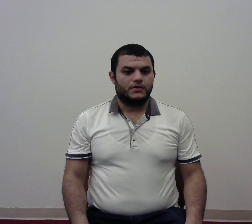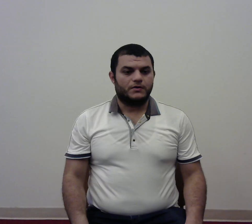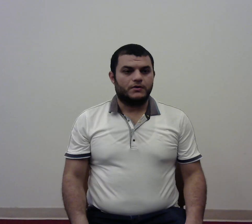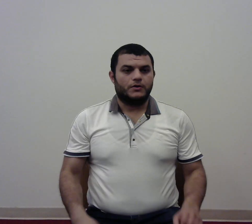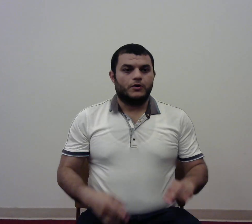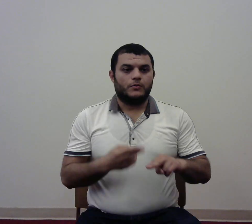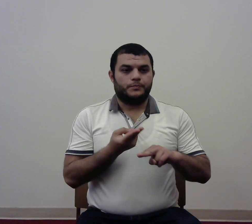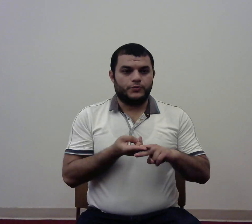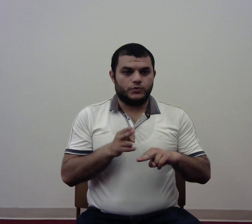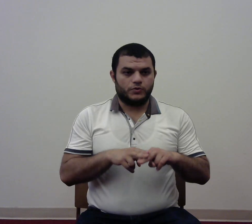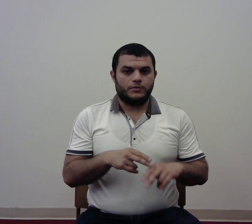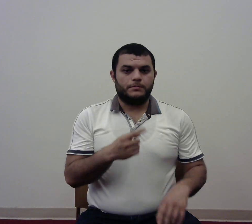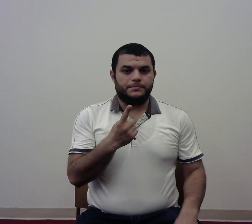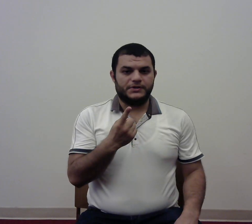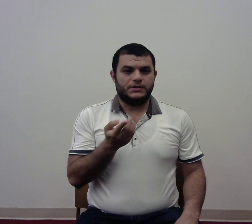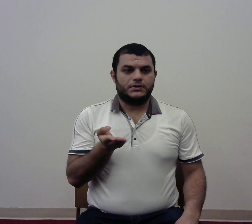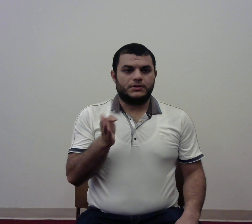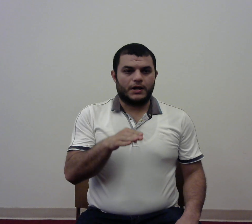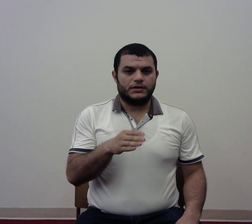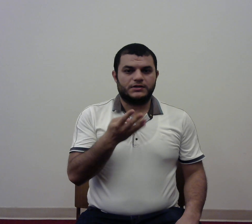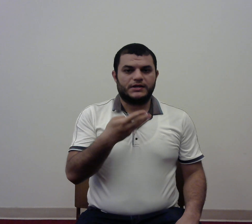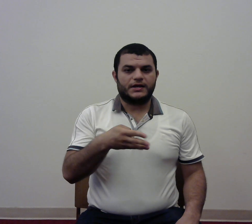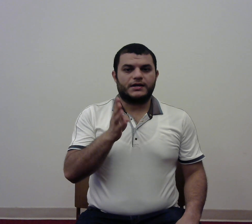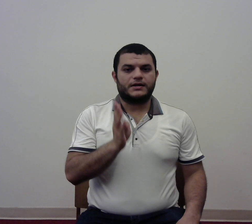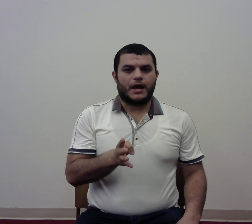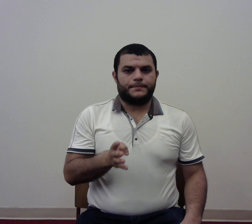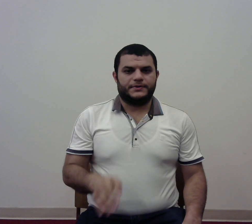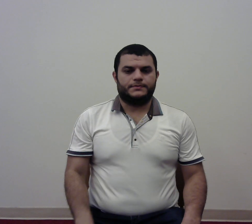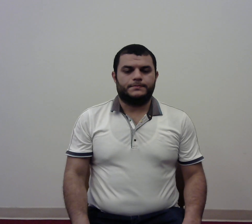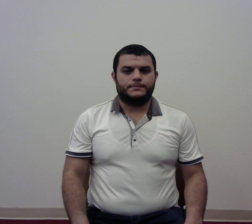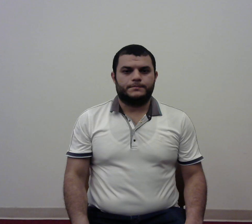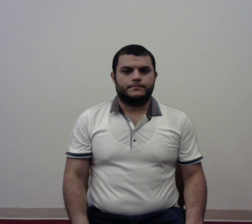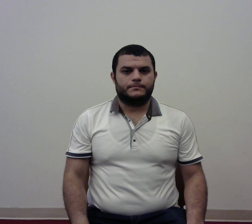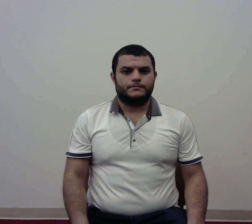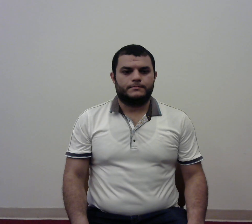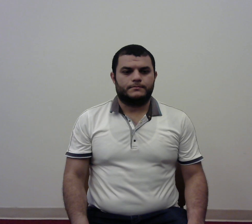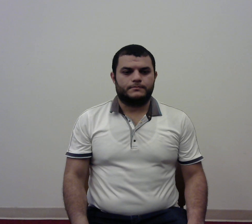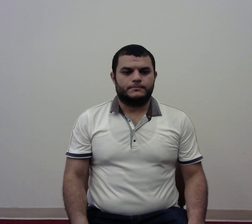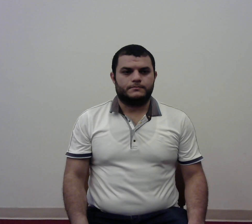Bunun bir dənəsi 40 qəpikdir